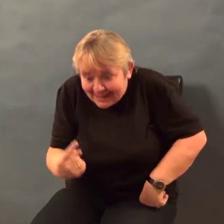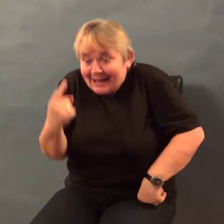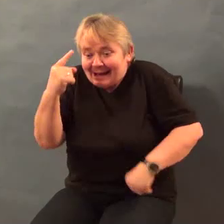Ptak wpadł na pomysł.